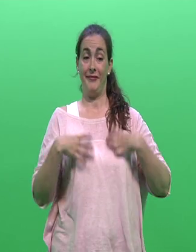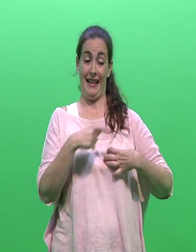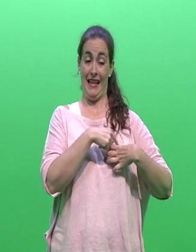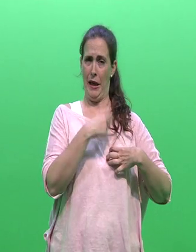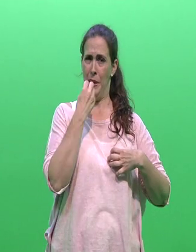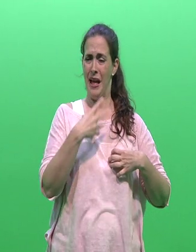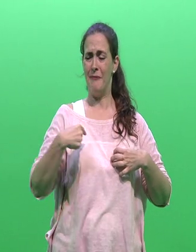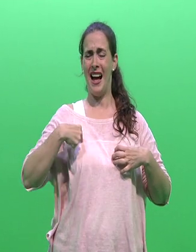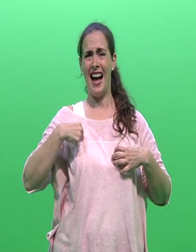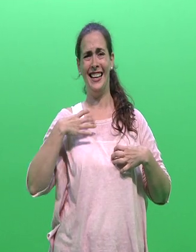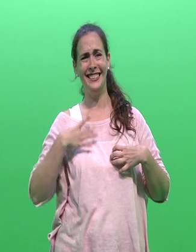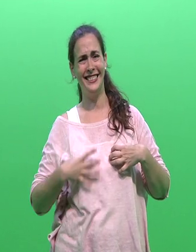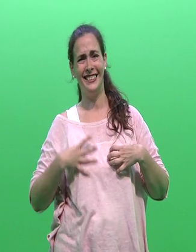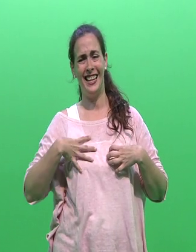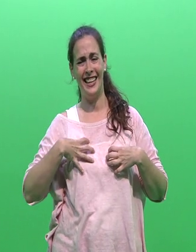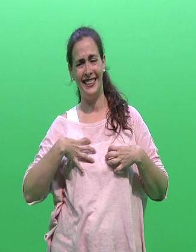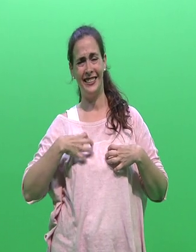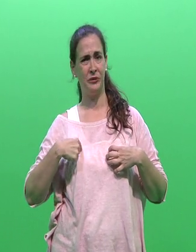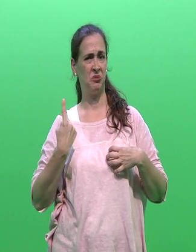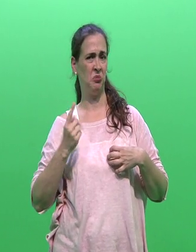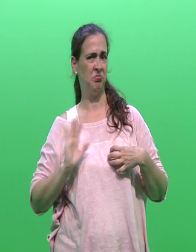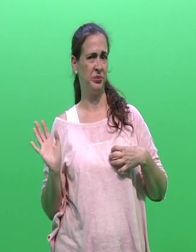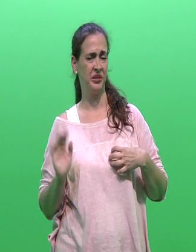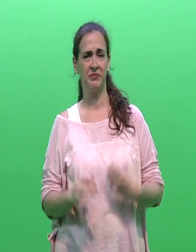El pulmó esquerre el tinc bé, però sento contraccions al pulmó dret, només a aquest pulmó.